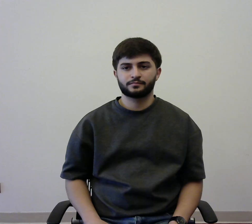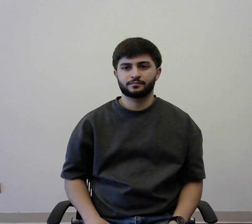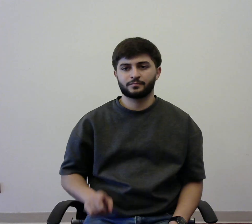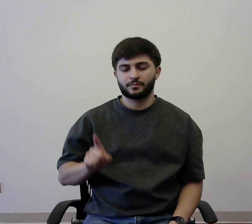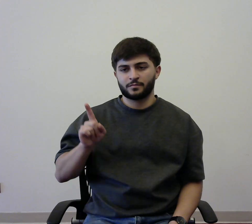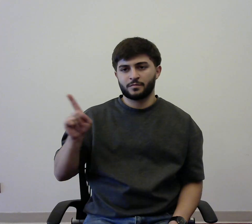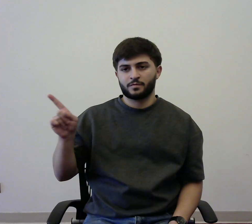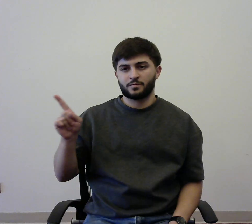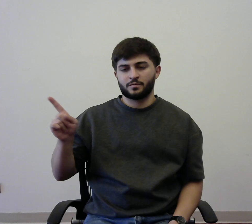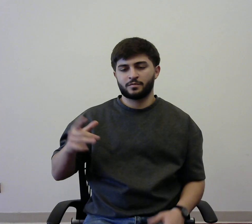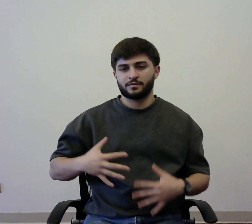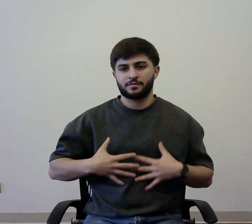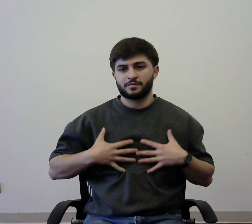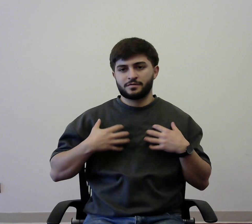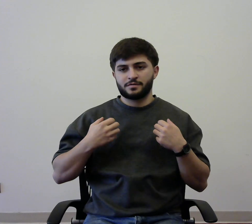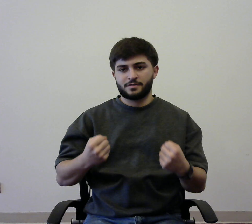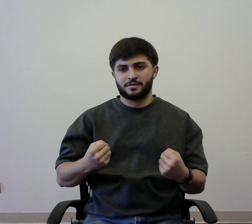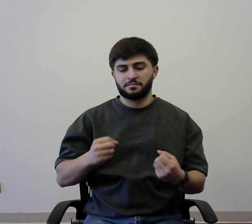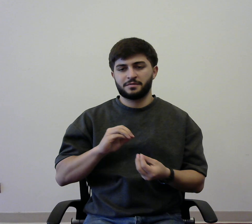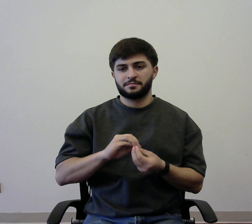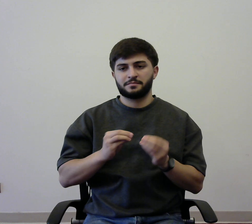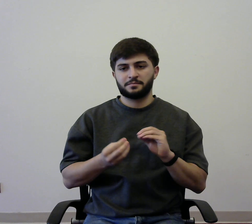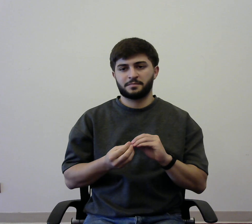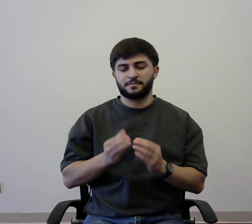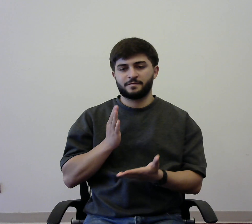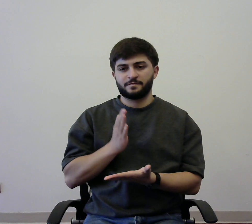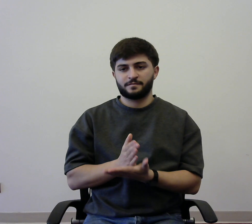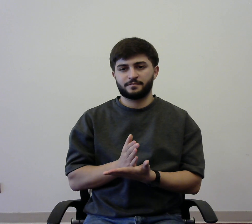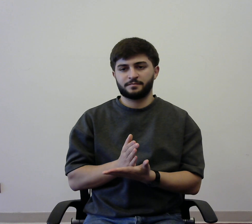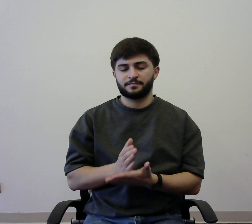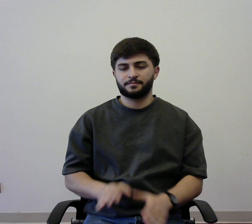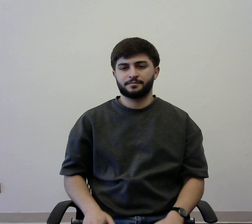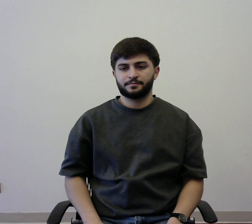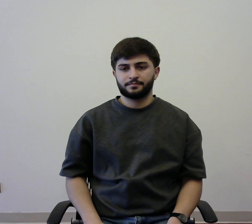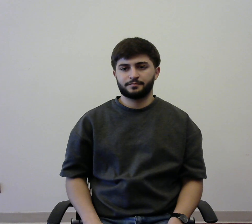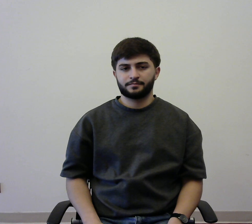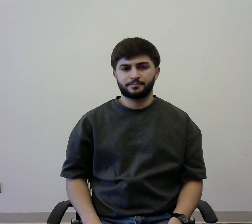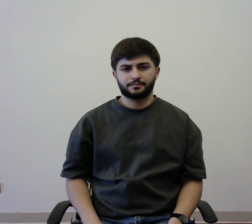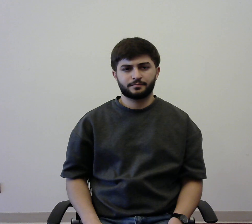Onun sağlamlıq problemi var